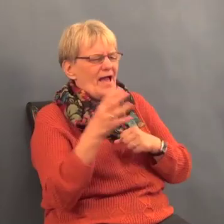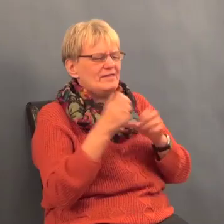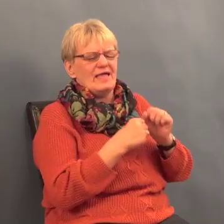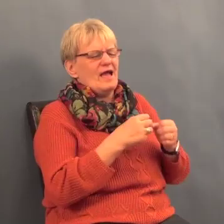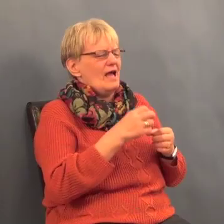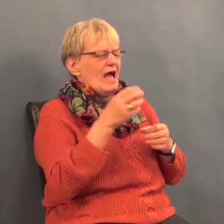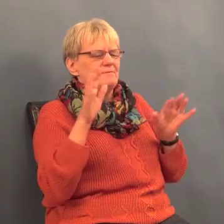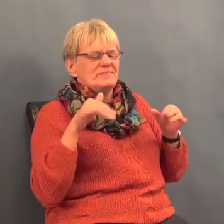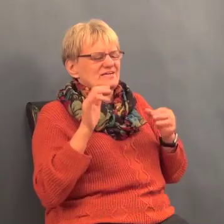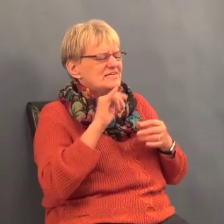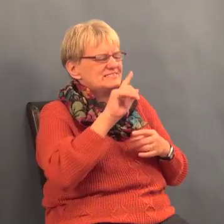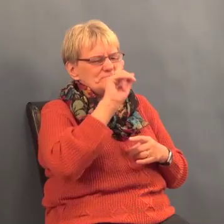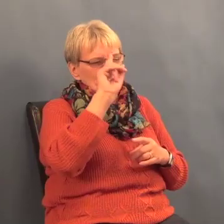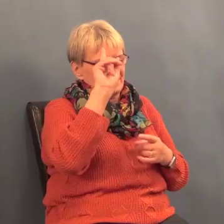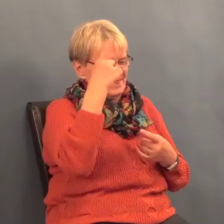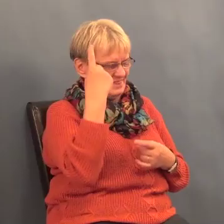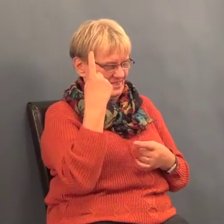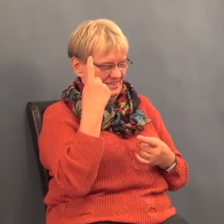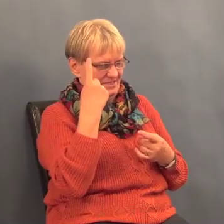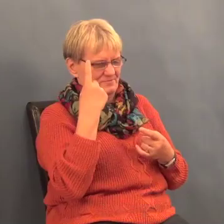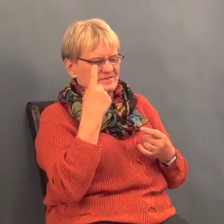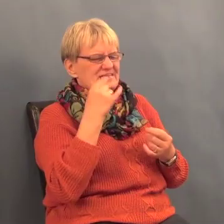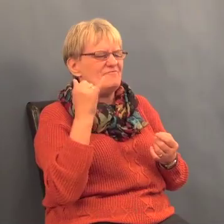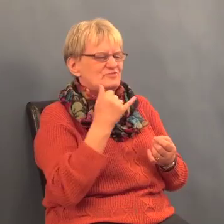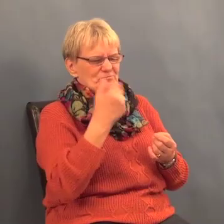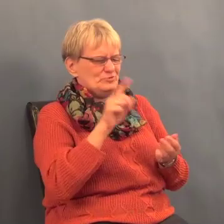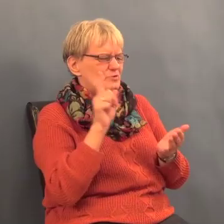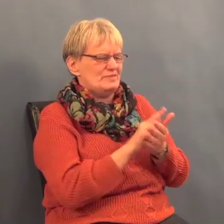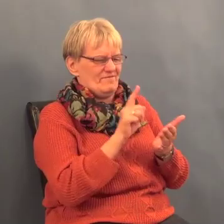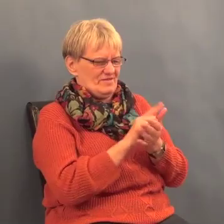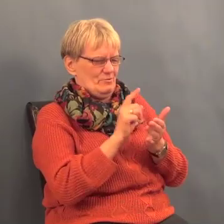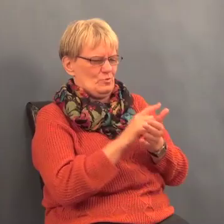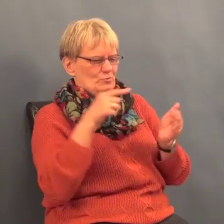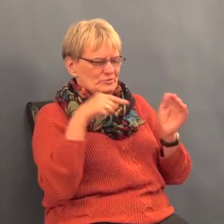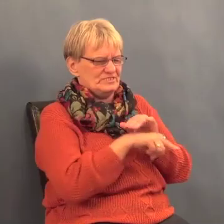Ale ptaszek był sprytny, zawsze mu się udawało uciec.